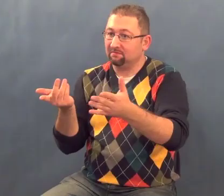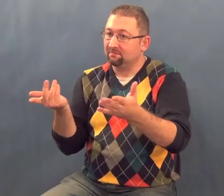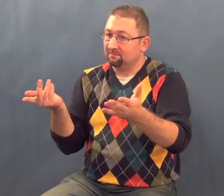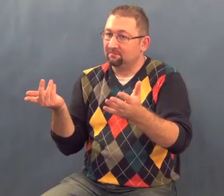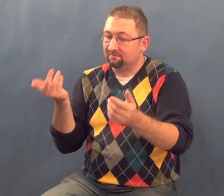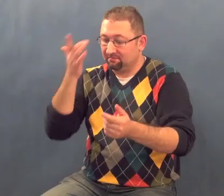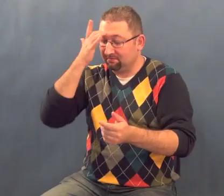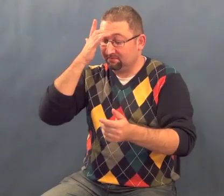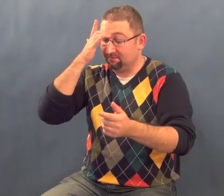No.